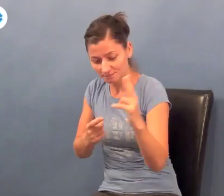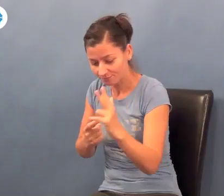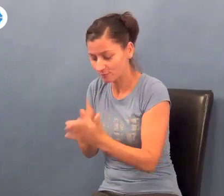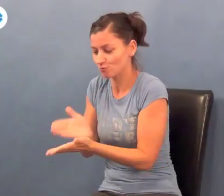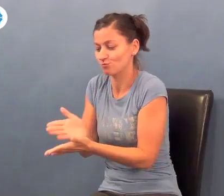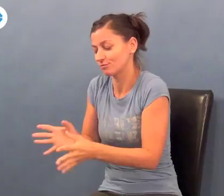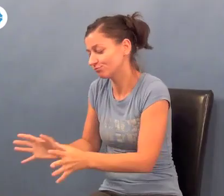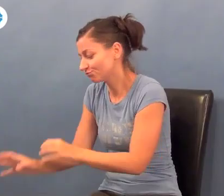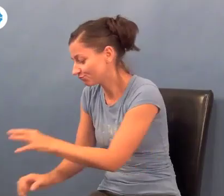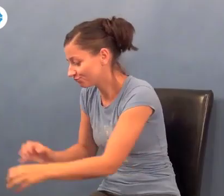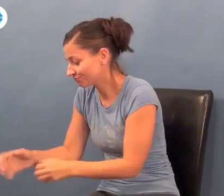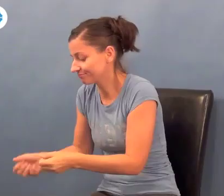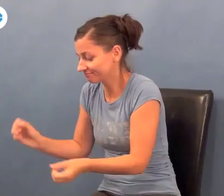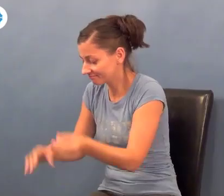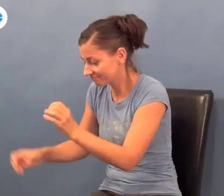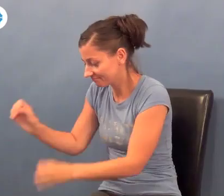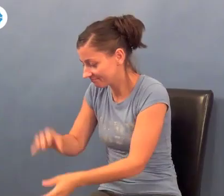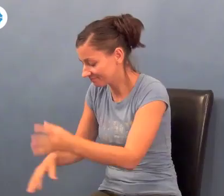Zaczęli pomagać mu zbierać jabłka do kosza.